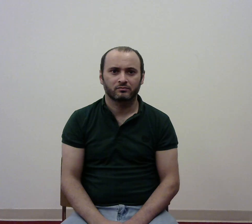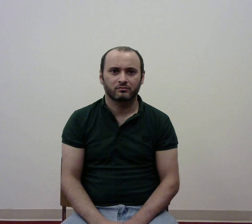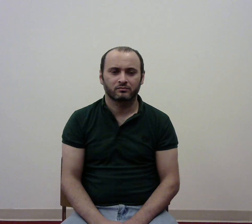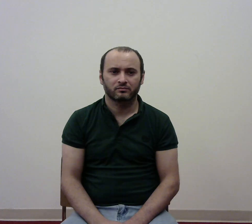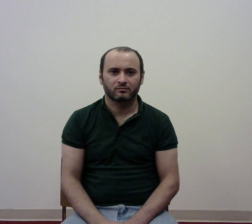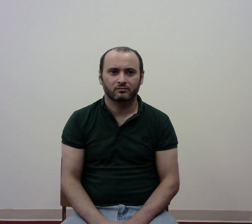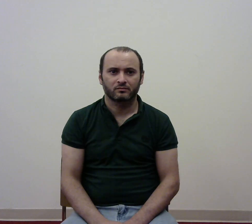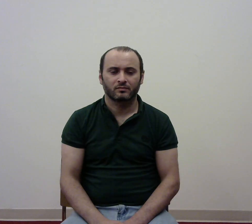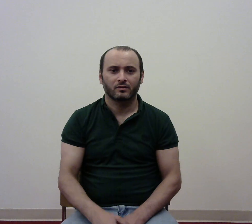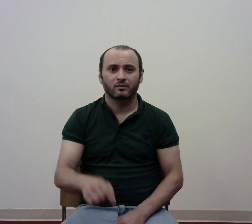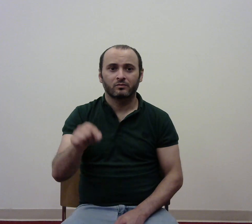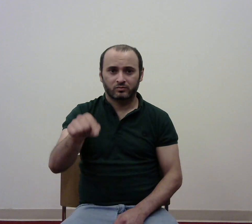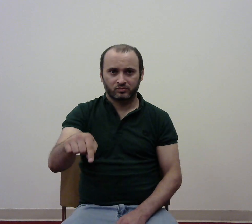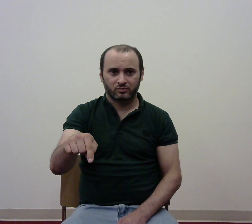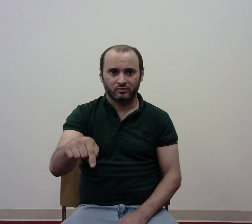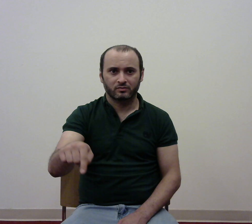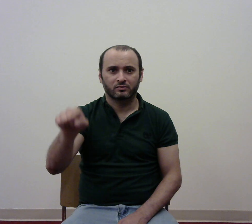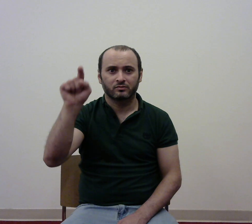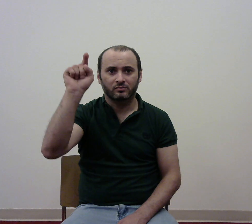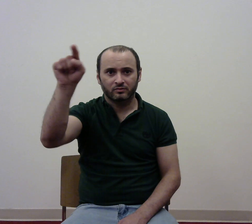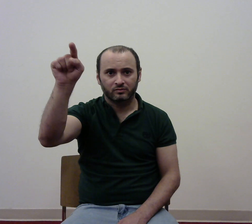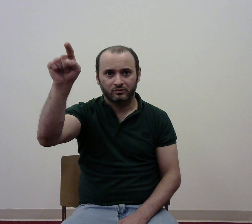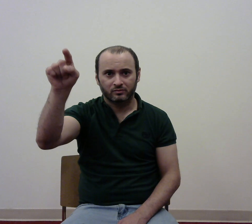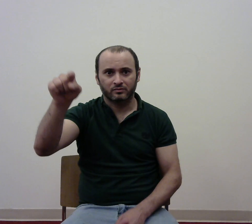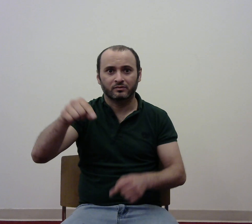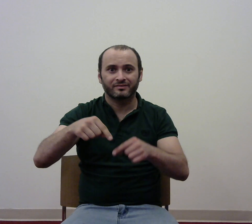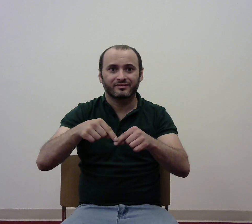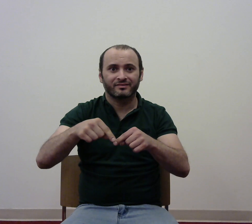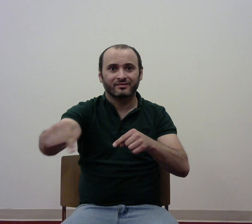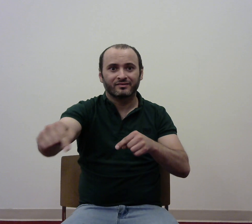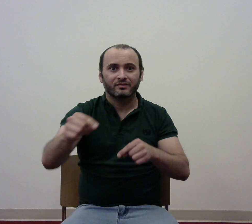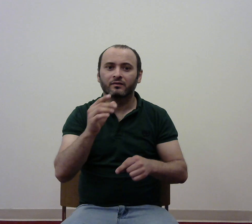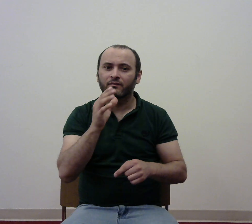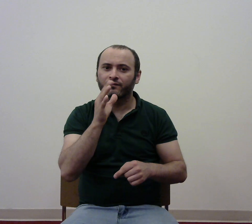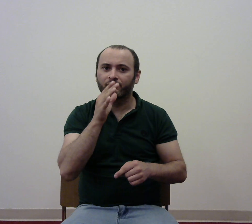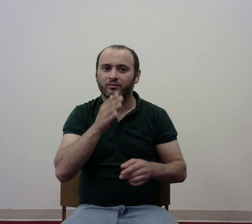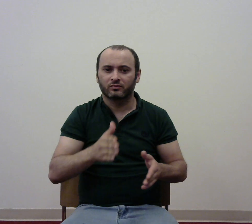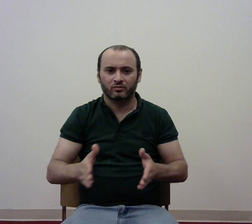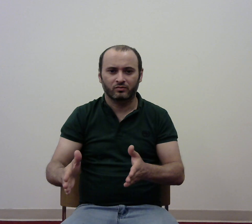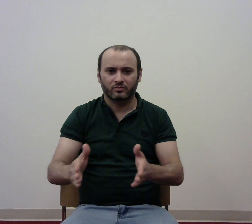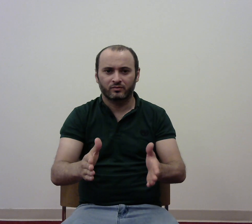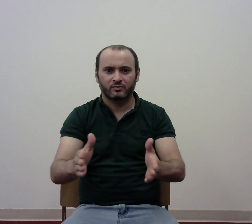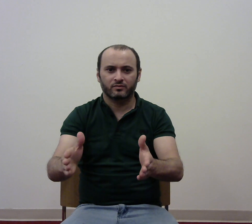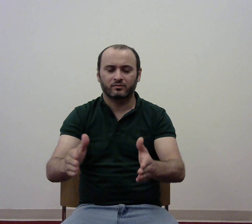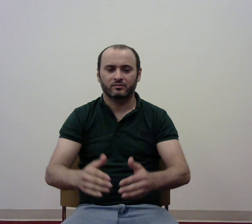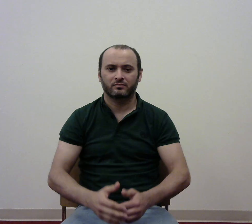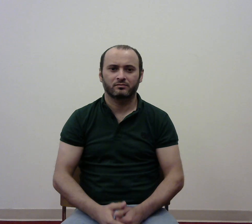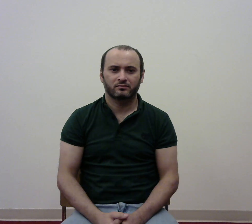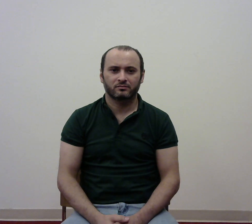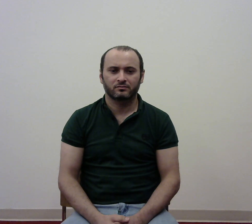Burdan oraya nə qədər vaxt yoldur?